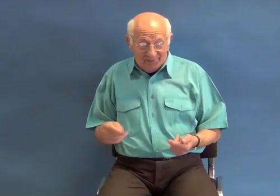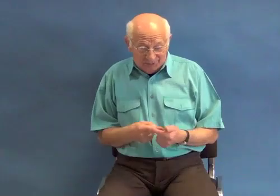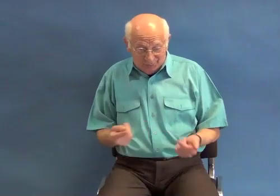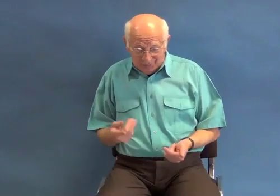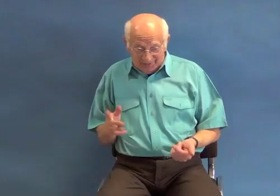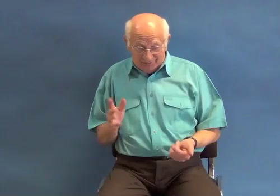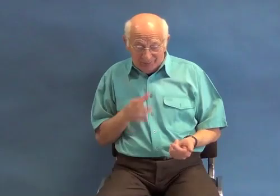Nie pasuje.